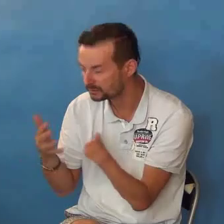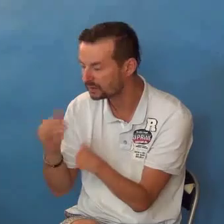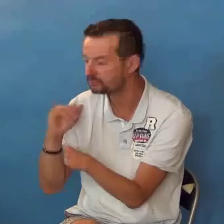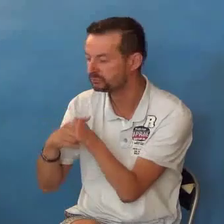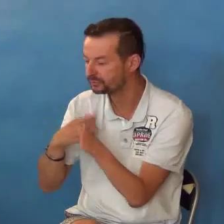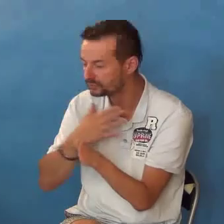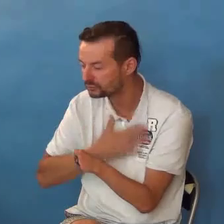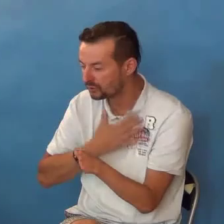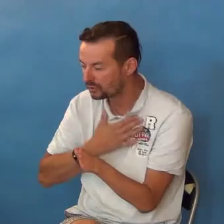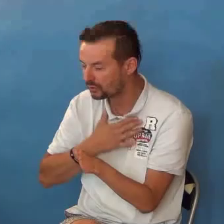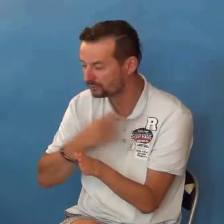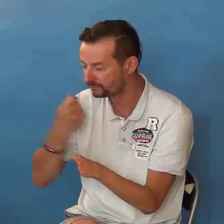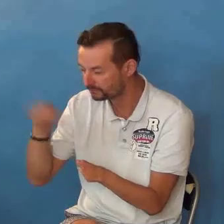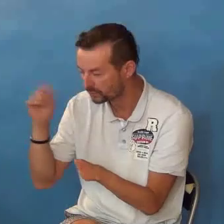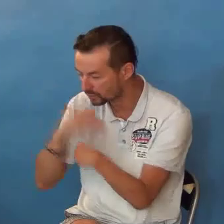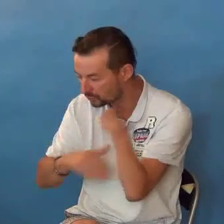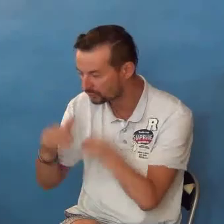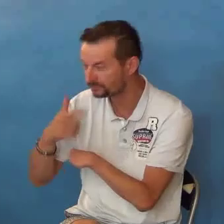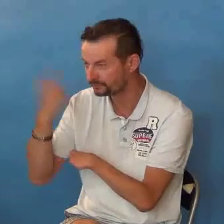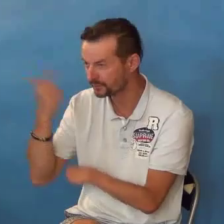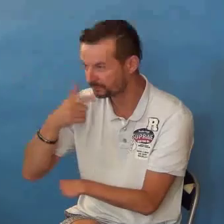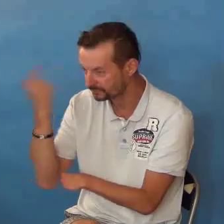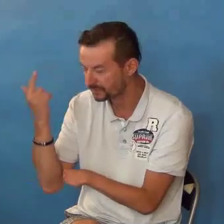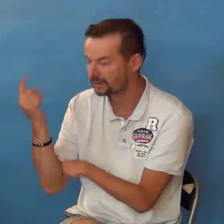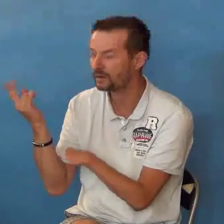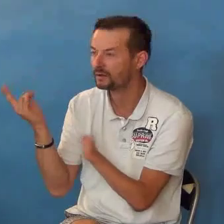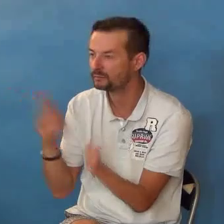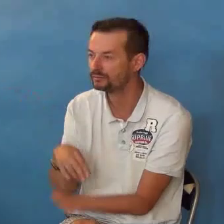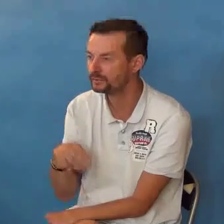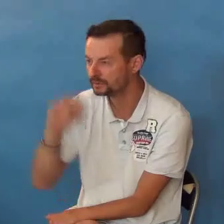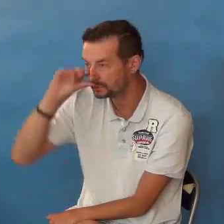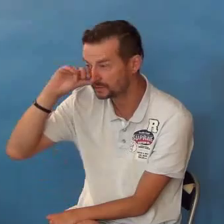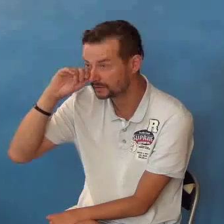Plus w sobotę wyjeżdżam w góry na dwa dni i wracam.